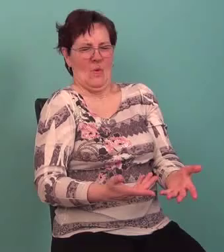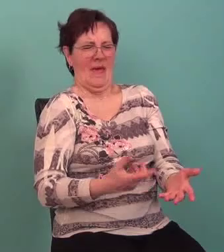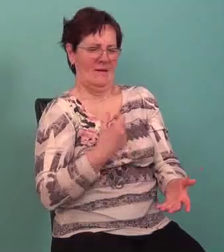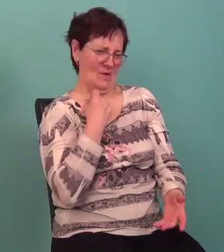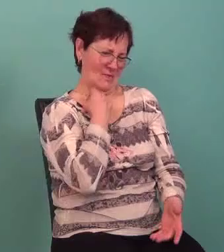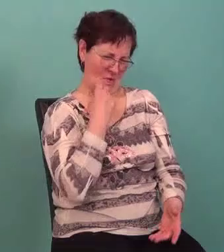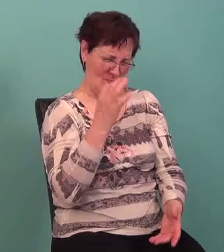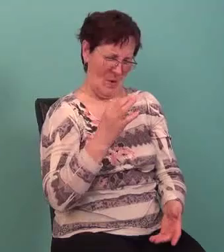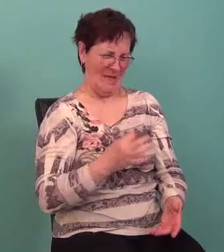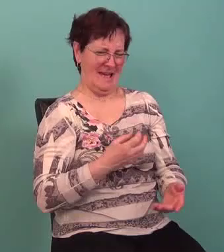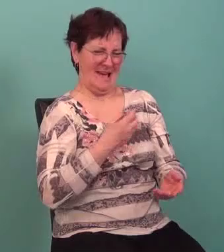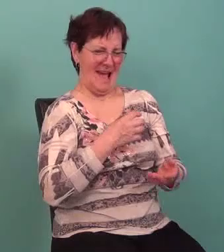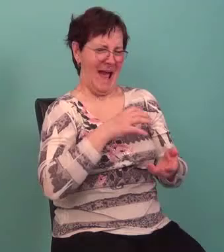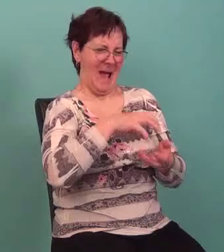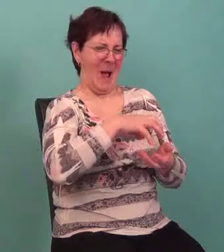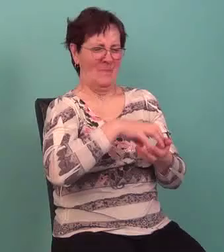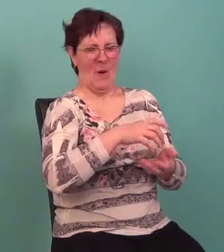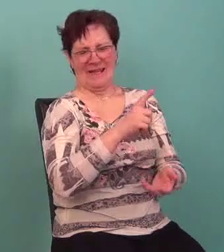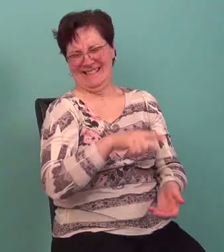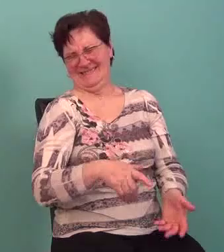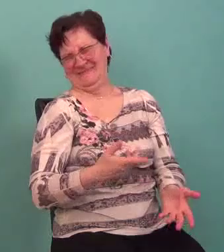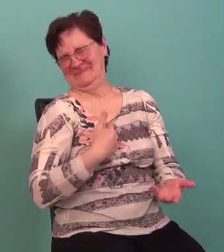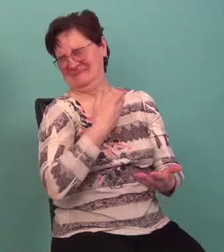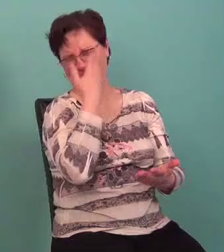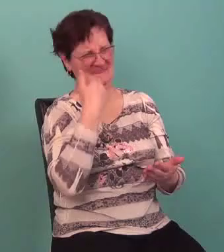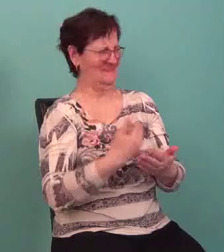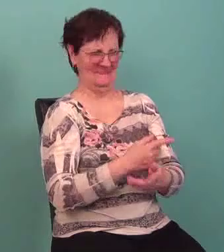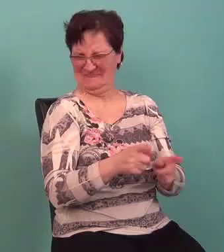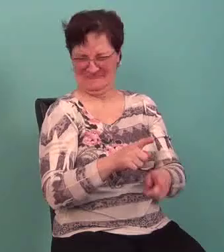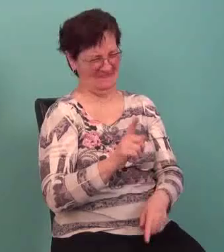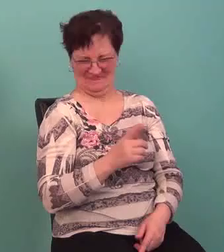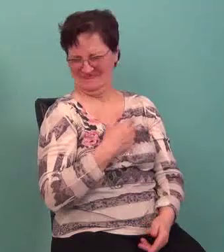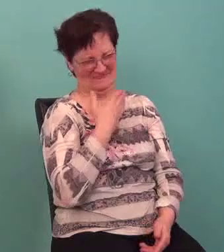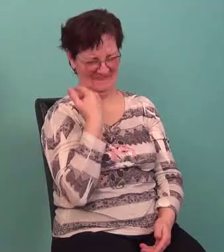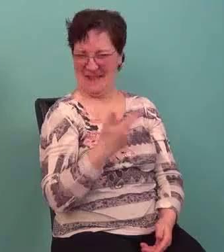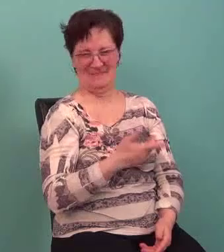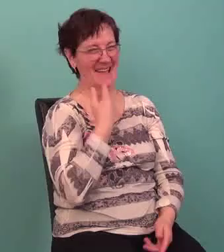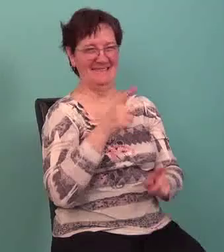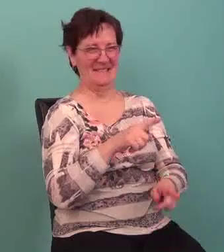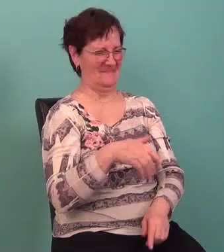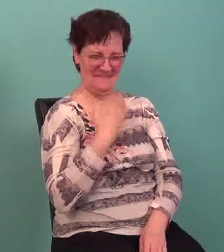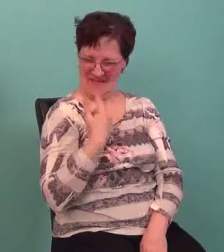Wódka, czyli coś procentowego i hamburger razem są skreślone w znaku, według mnie ten znak nie istnieje, nie ma czegoś takiego.